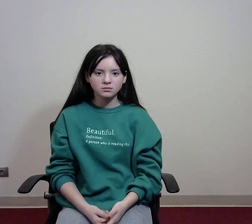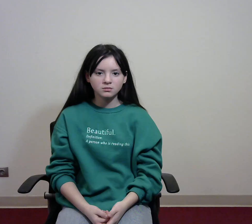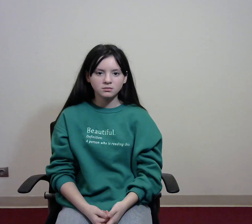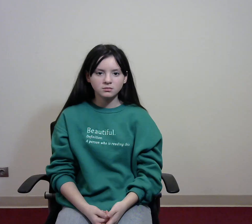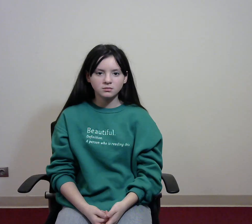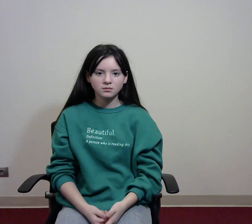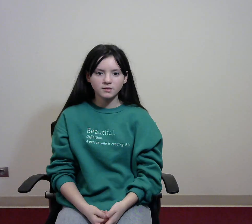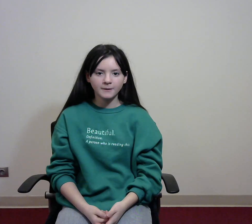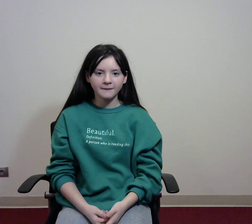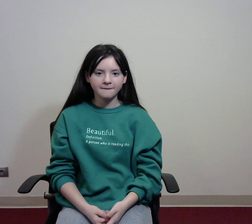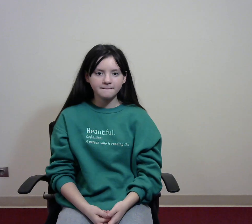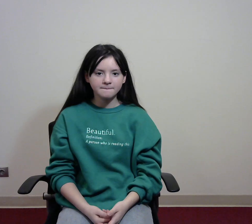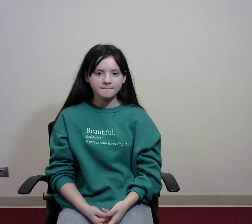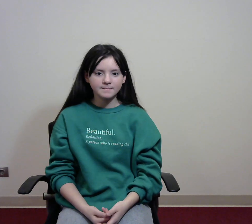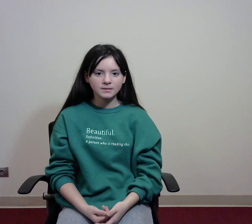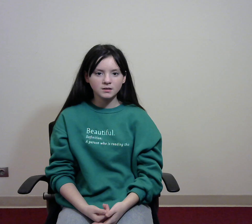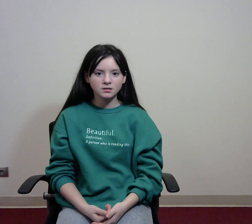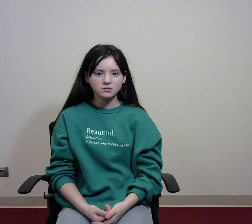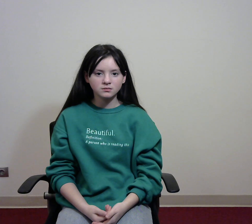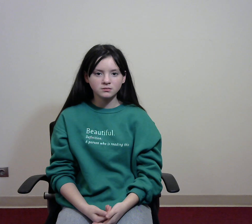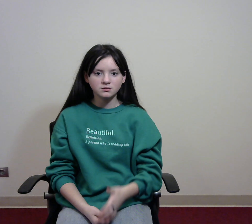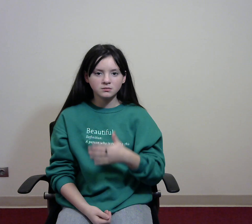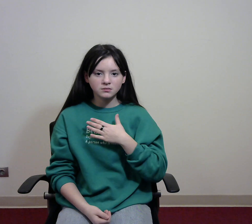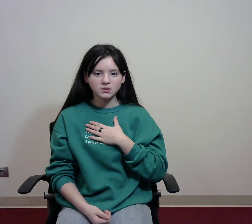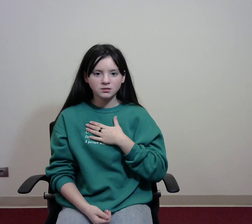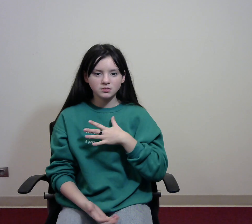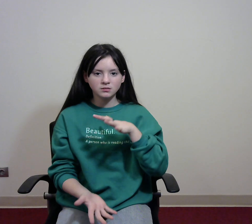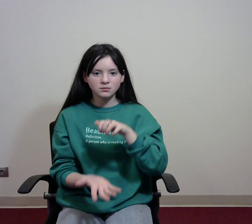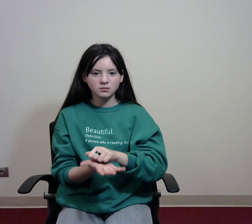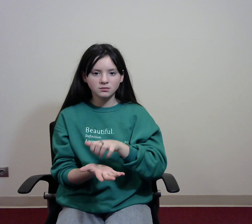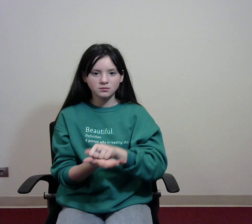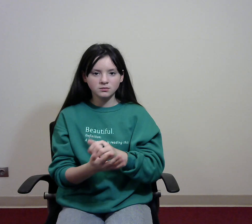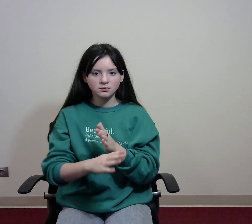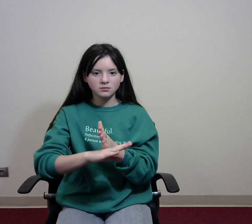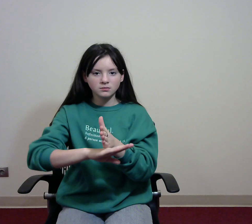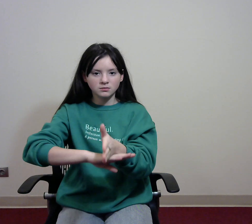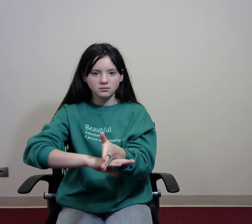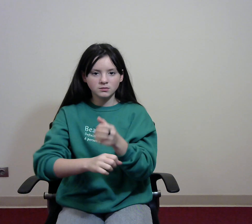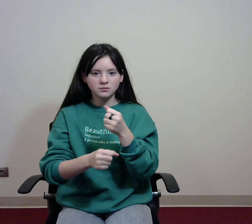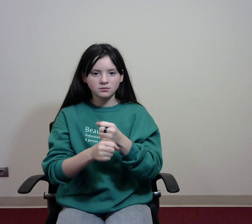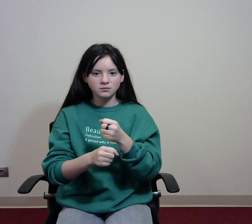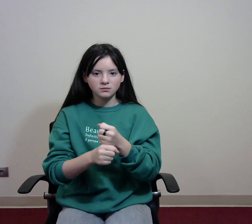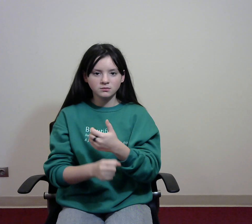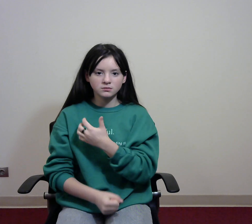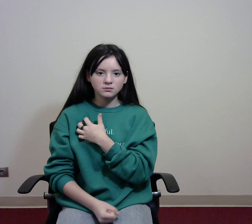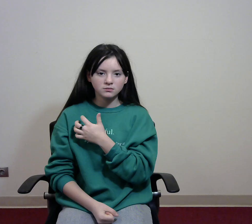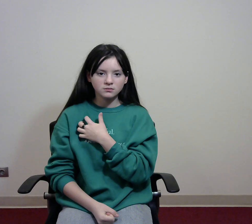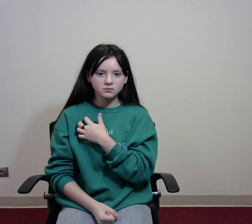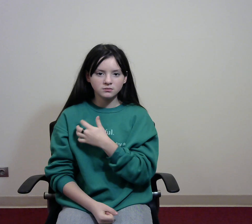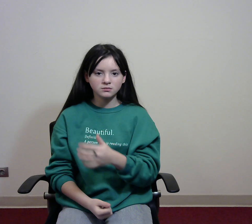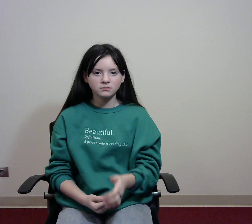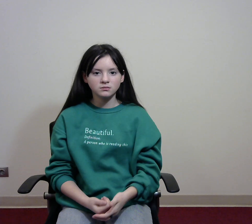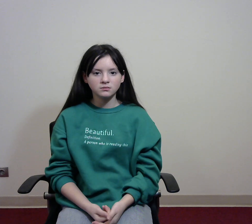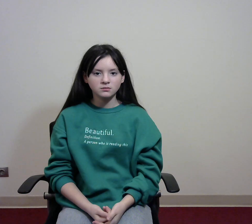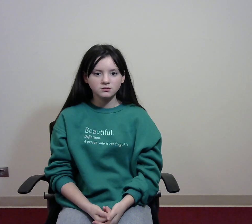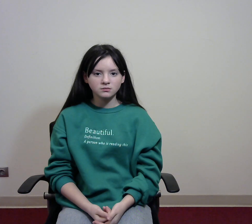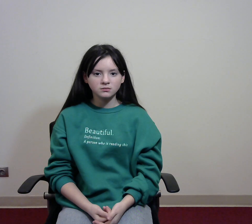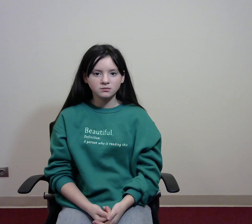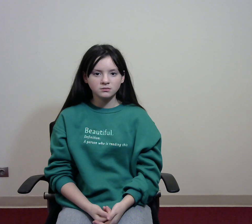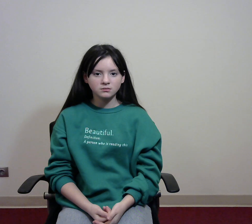Mən məşğulluğa müraciət etmək istəyirəm